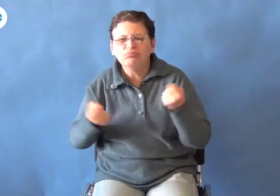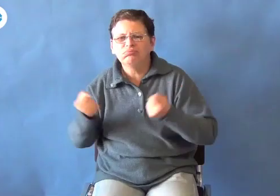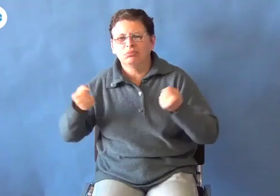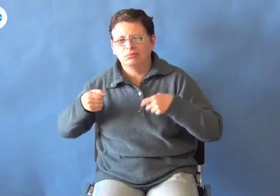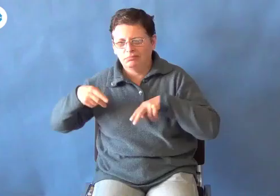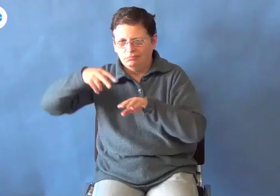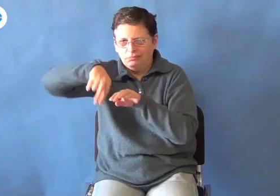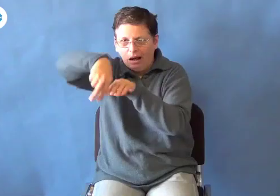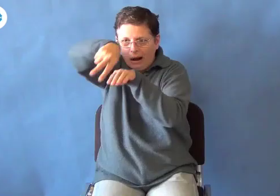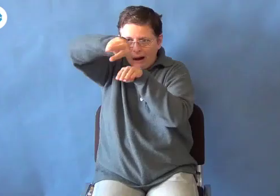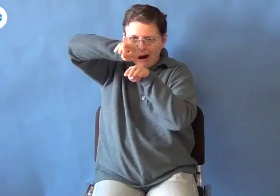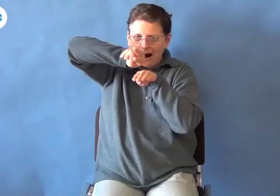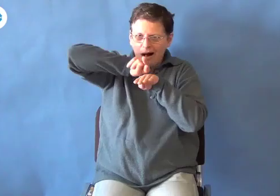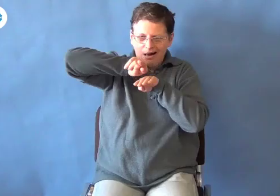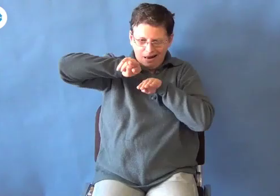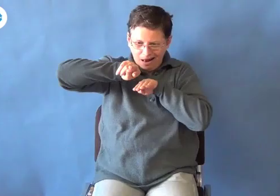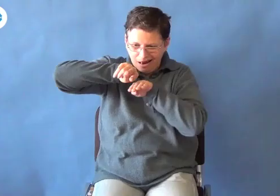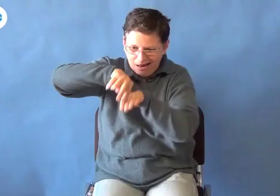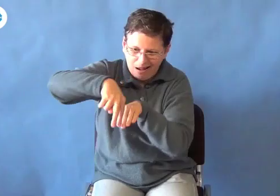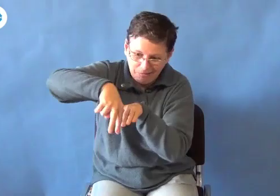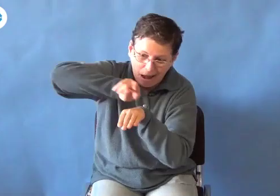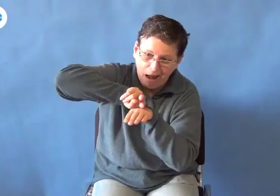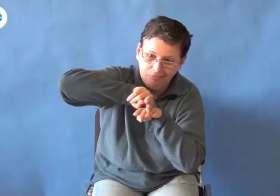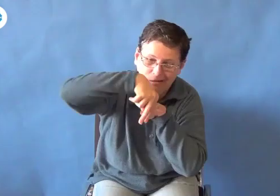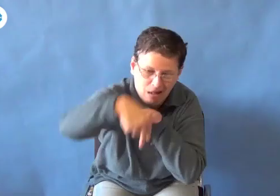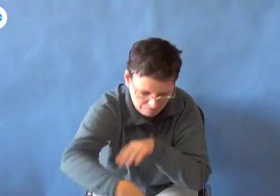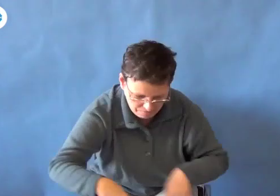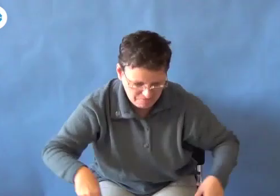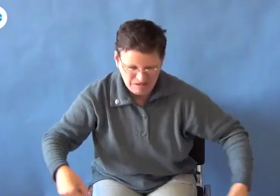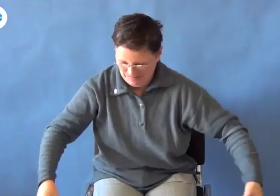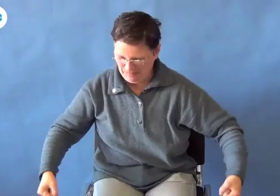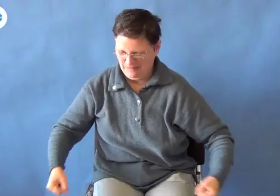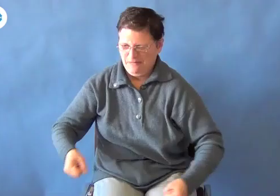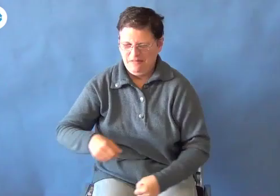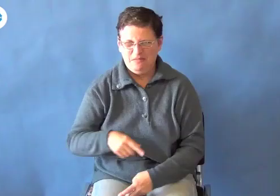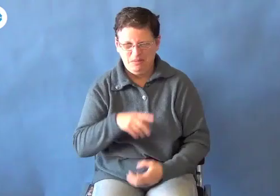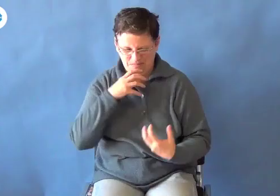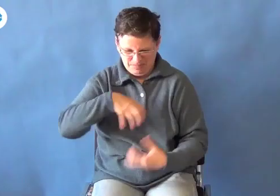Powoduje to wypadek, staruszka przelatuje przez auto i upada na jezdnię.